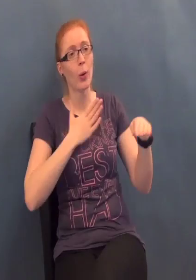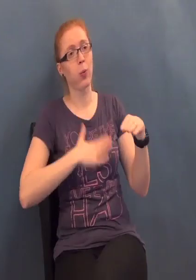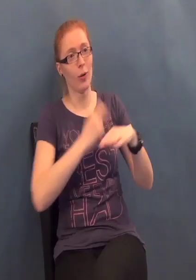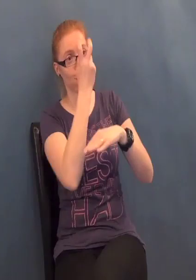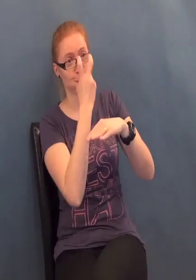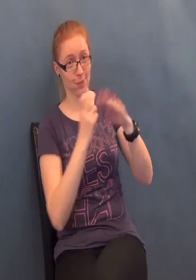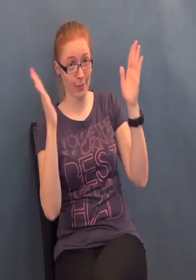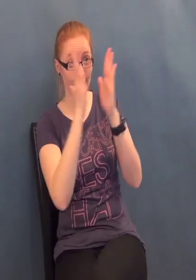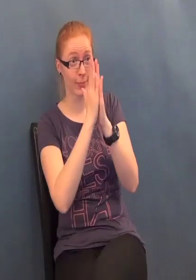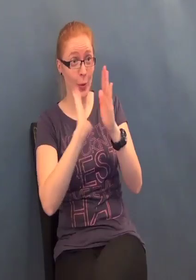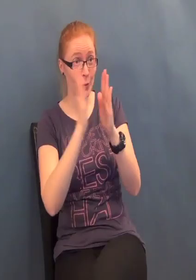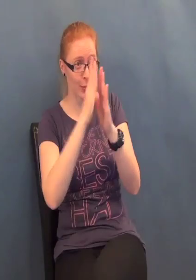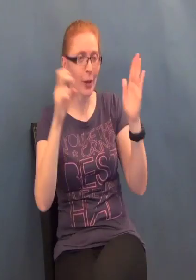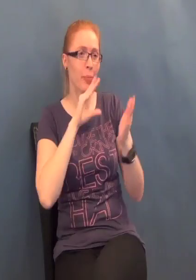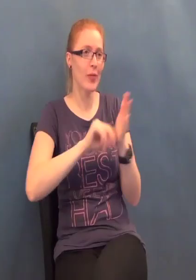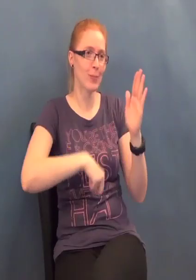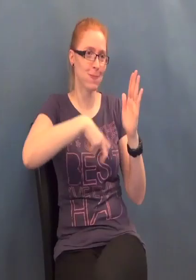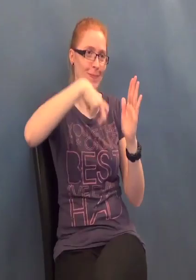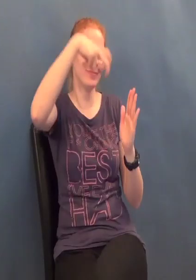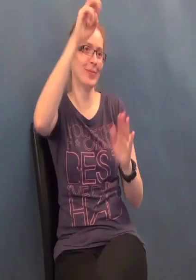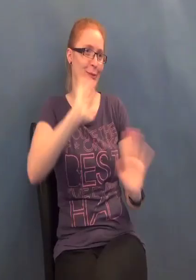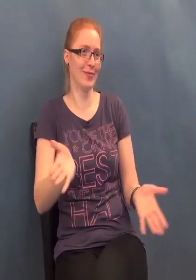To masz szczęście i przeczekasz w tym otworze, a potem się wynurzysz.